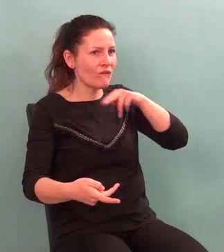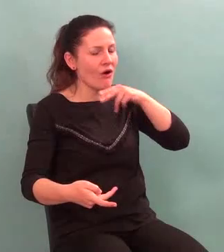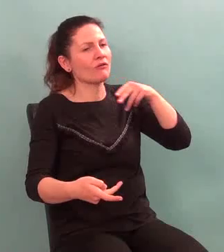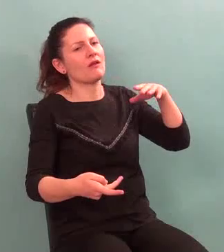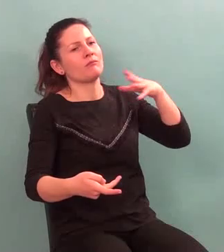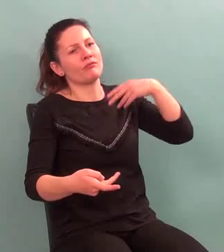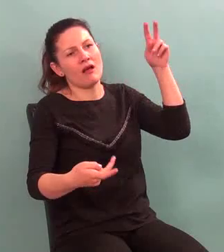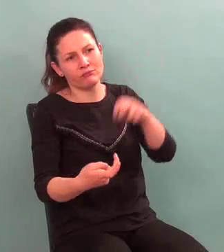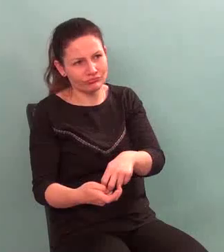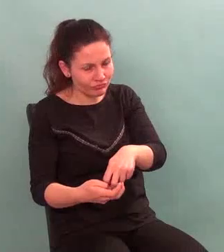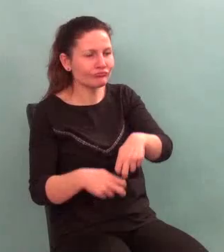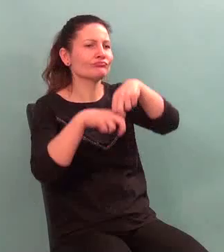Pies wpada za nim do wody.